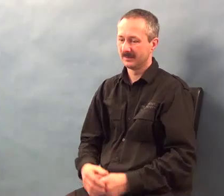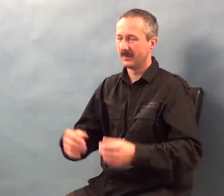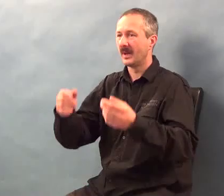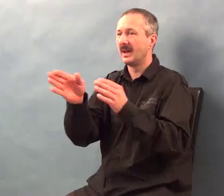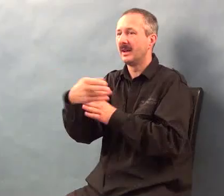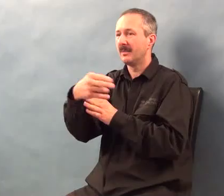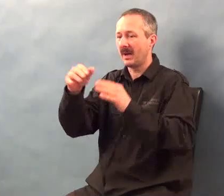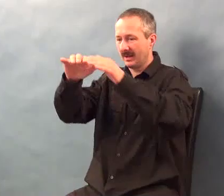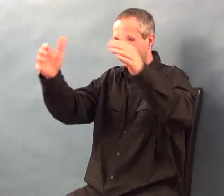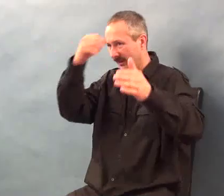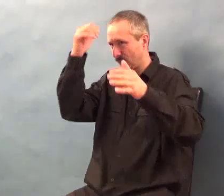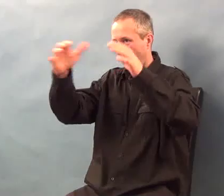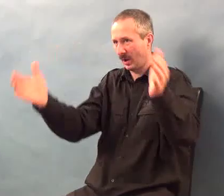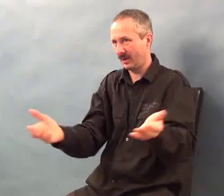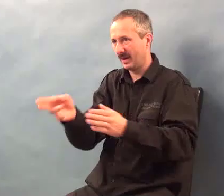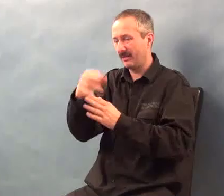W szklanym kulistym akwarium pływa ryba.